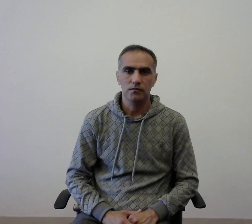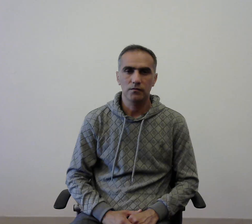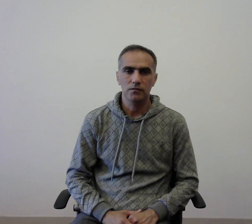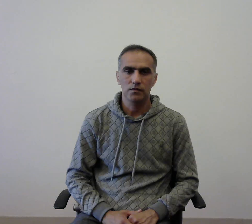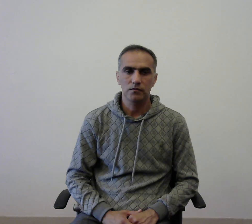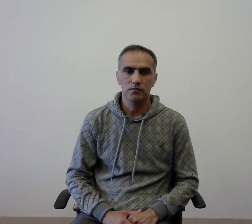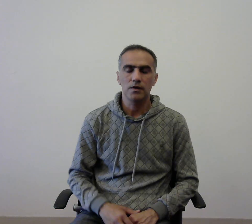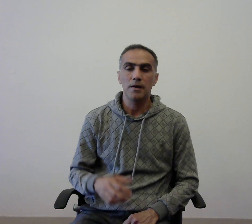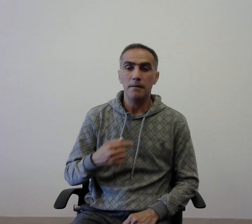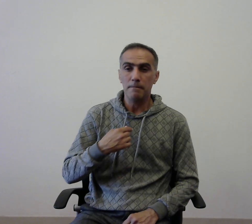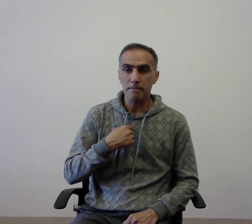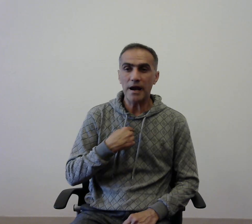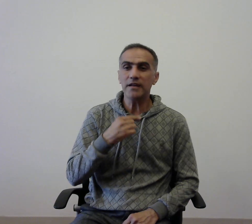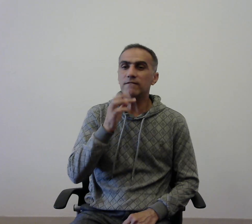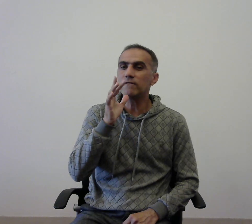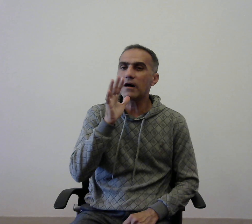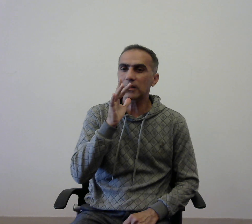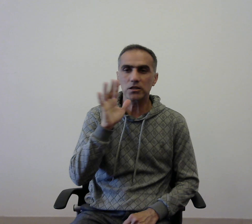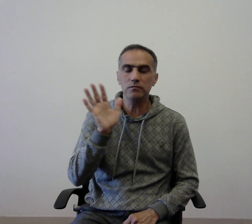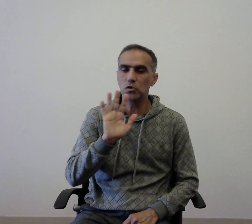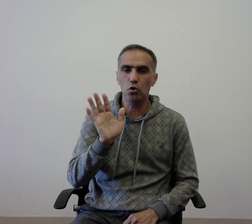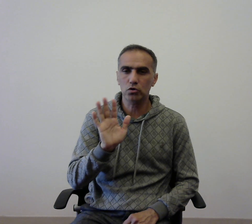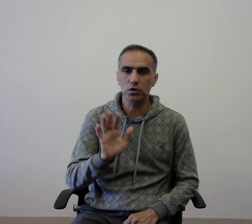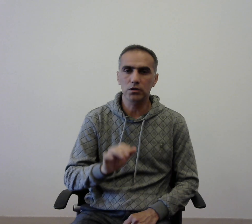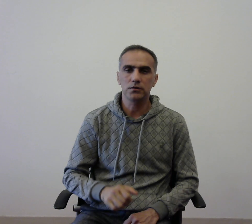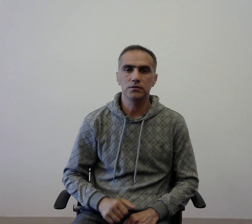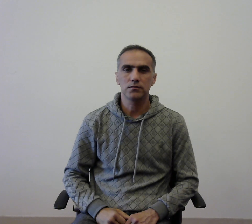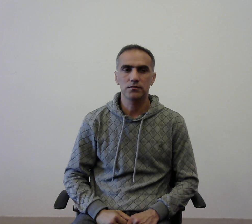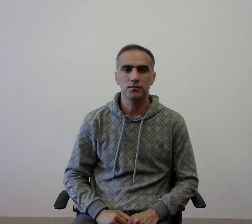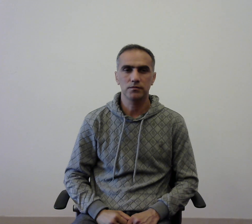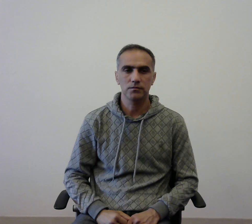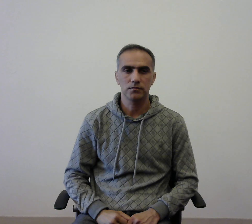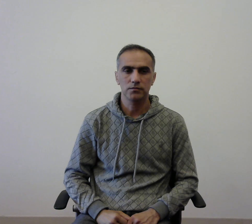Mənim vaxtım yoxdur